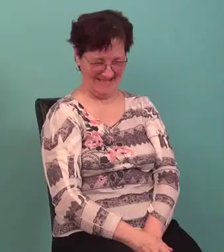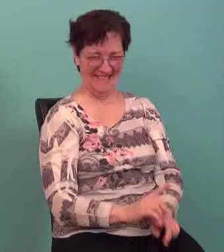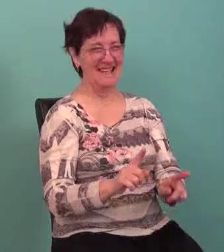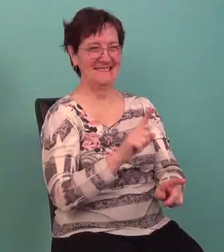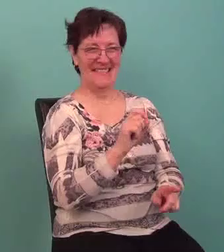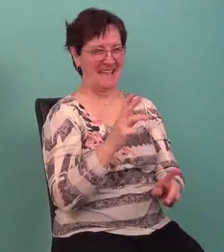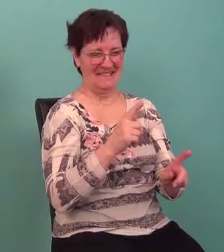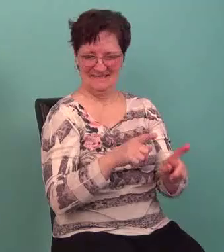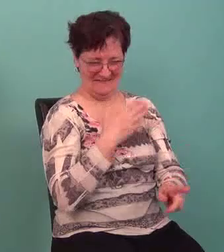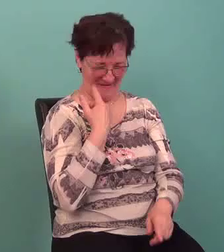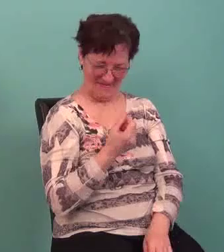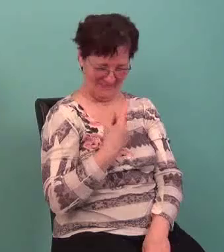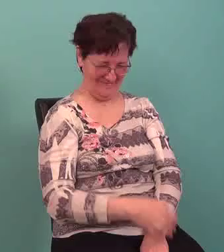Takiego znaku nie ma.